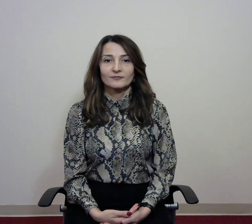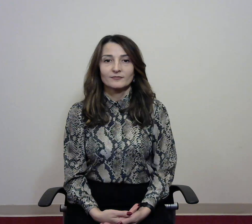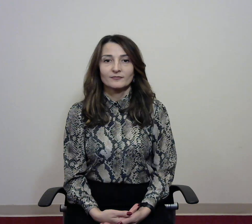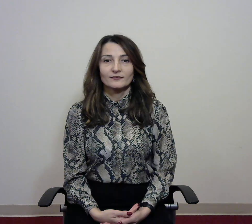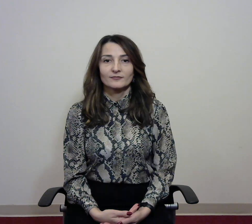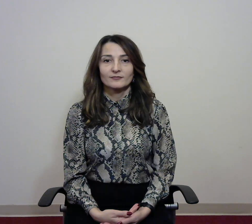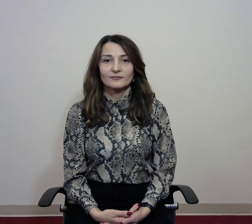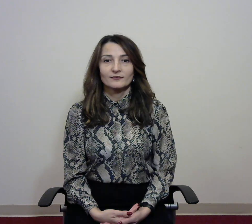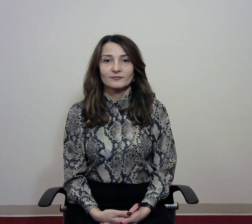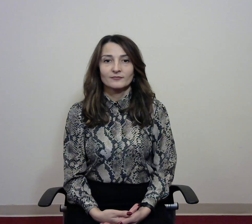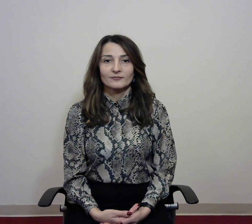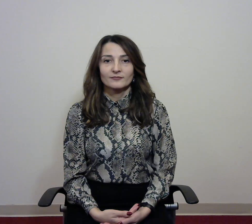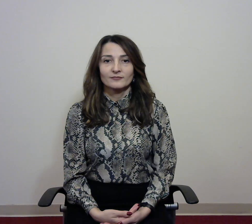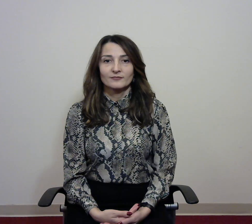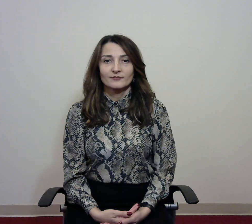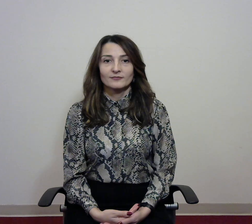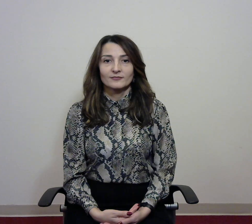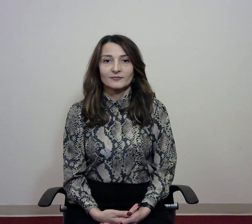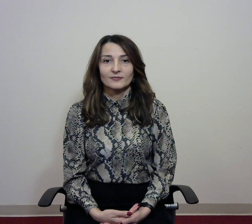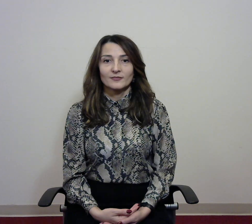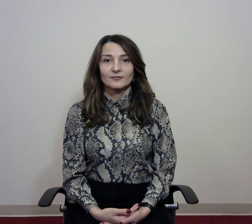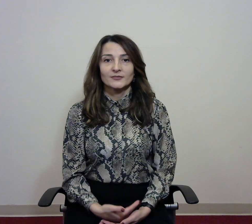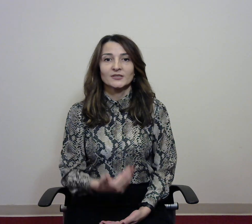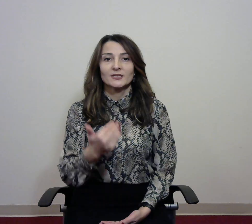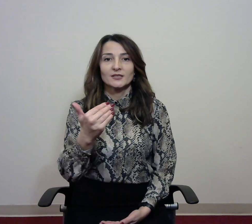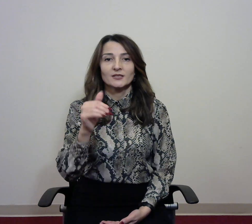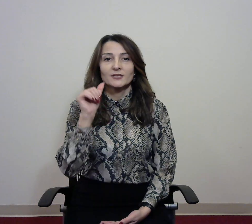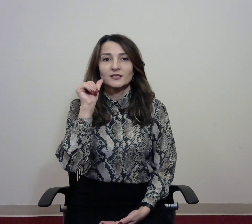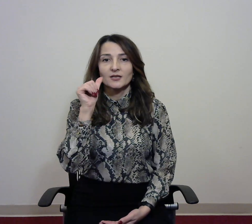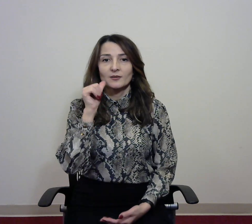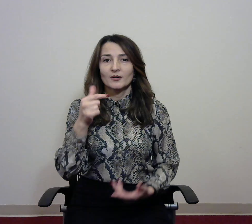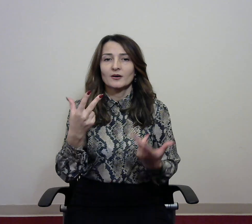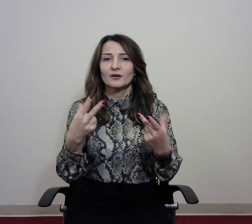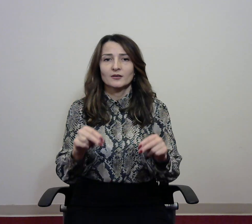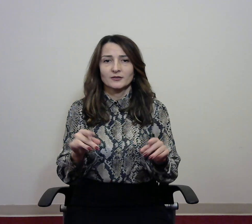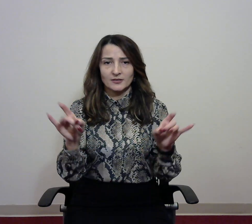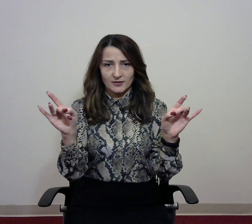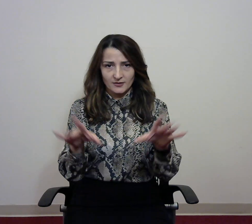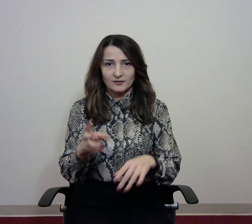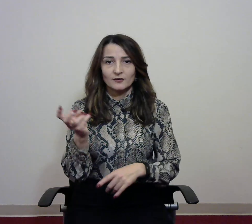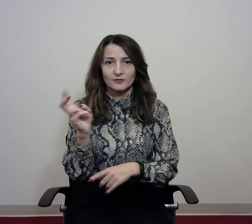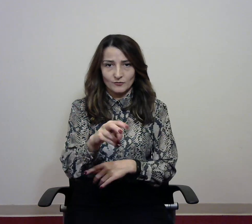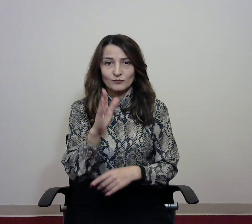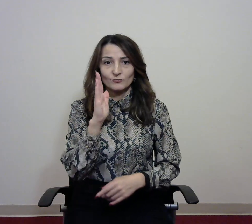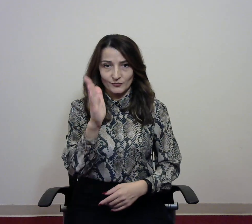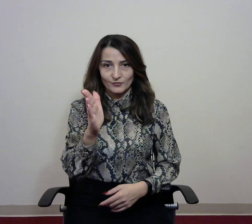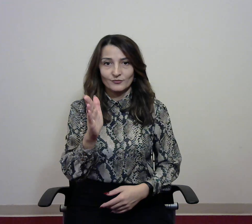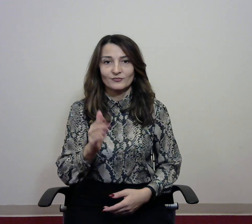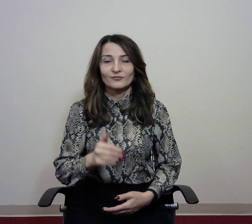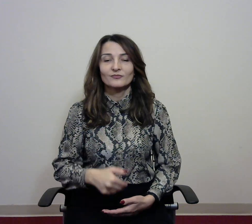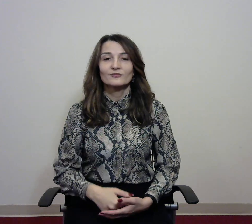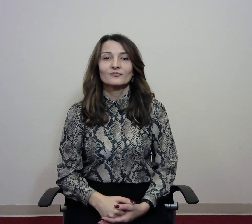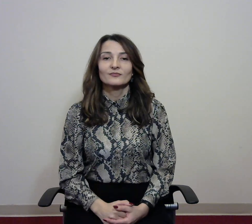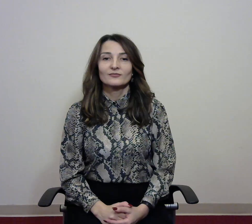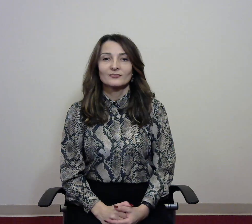Siz sabah hansı restorana gedəcəksiniz?